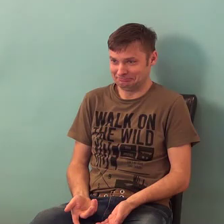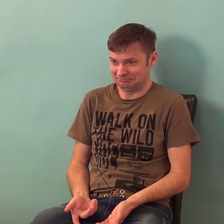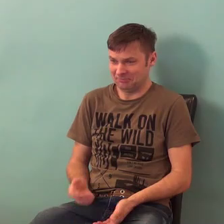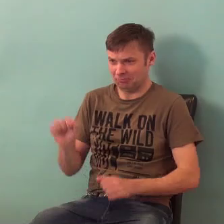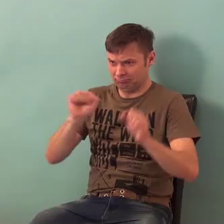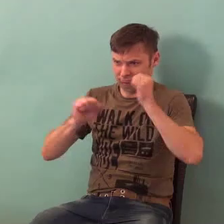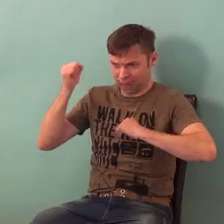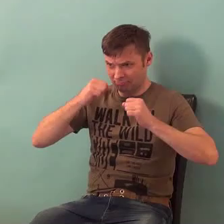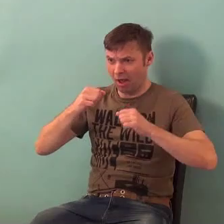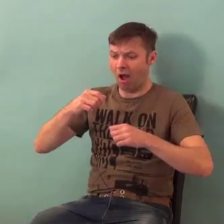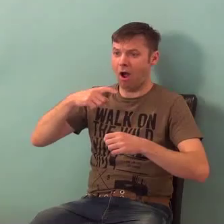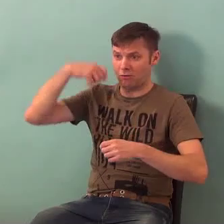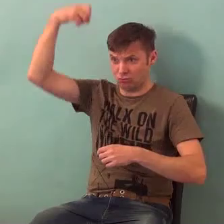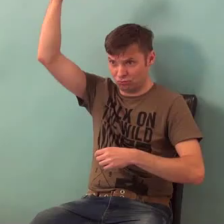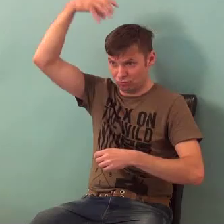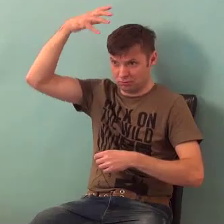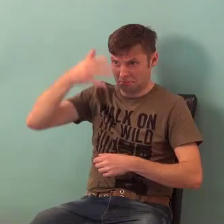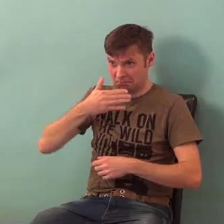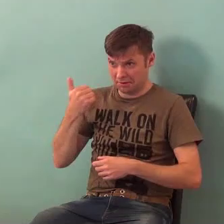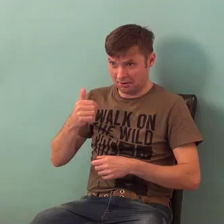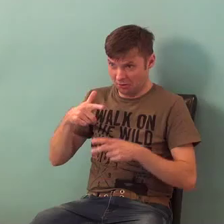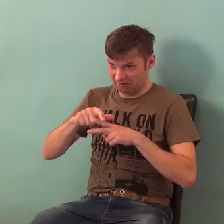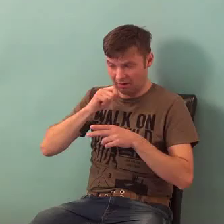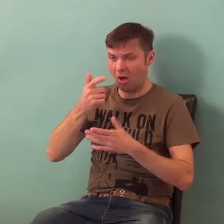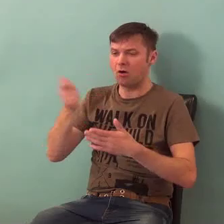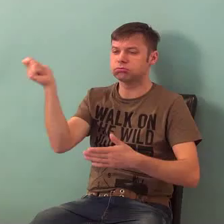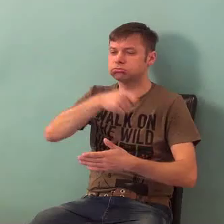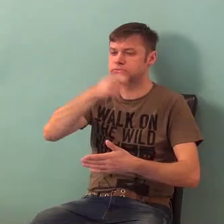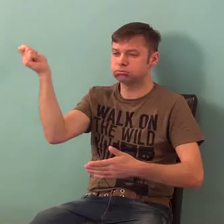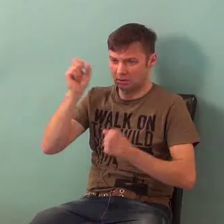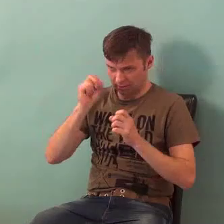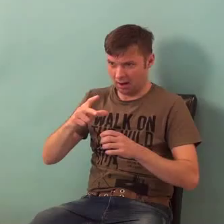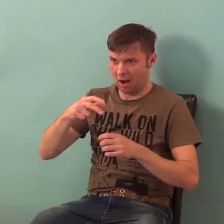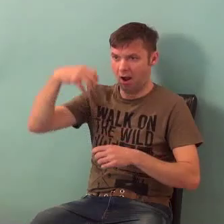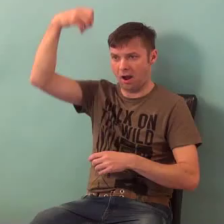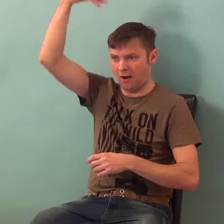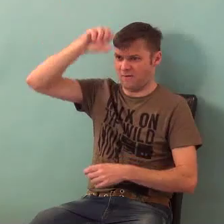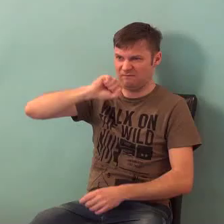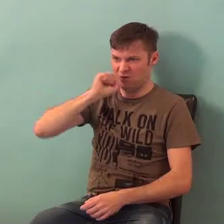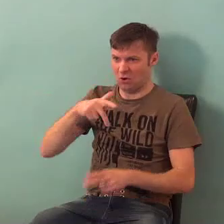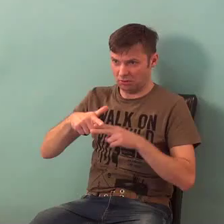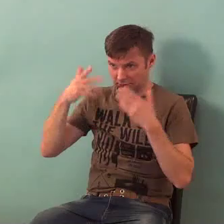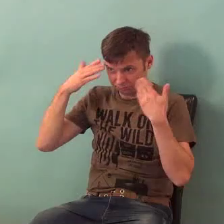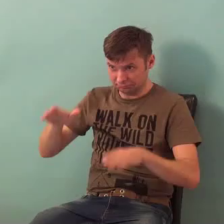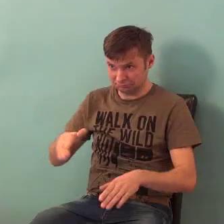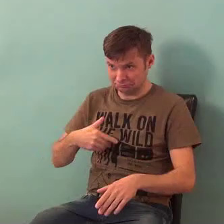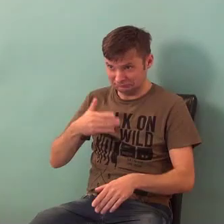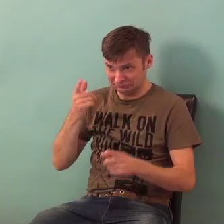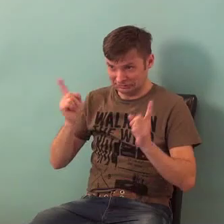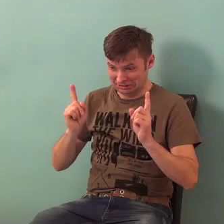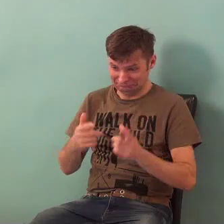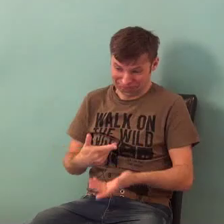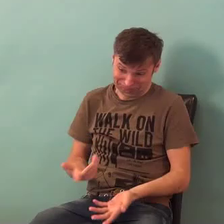Myć konia normalnie, ale pod prysznicem nie wolno? Wiem, że można oblać wodą z węża ogrodowego, ale nie wiem czy prysznic jest dobry dla koni....